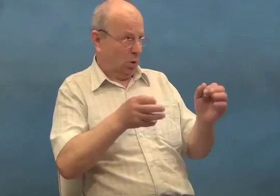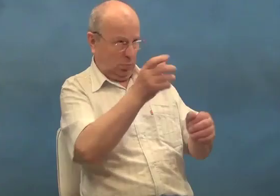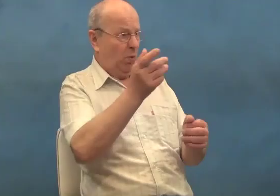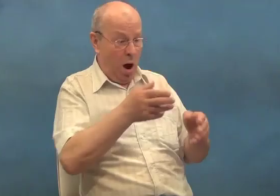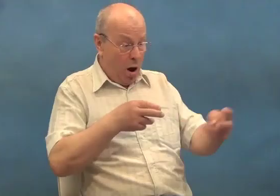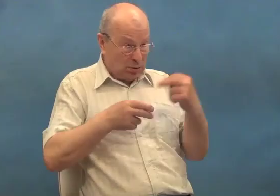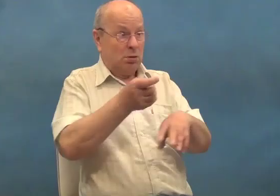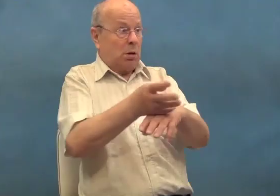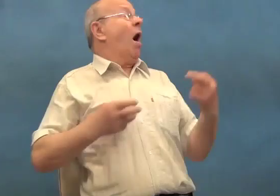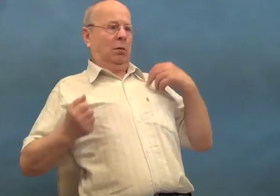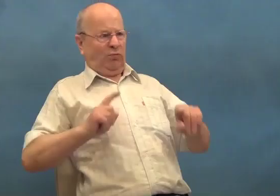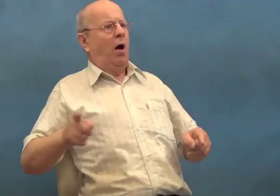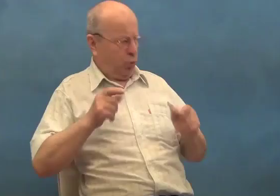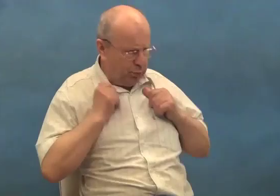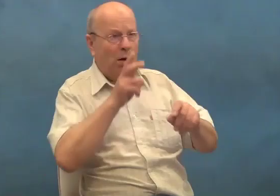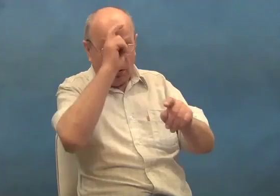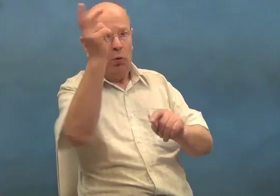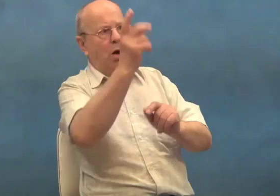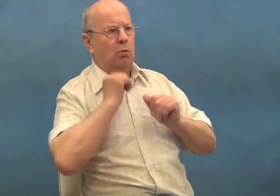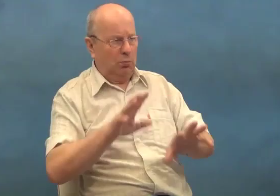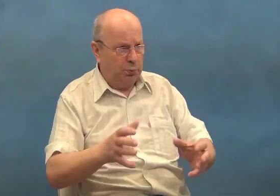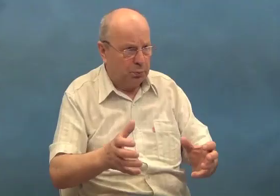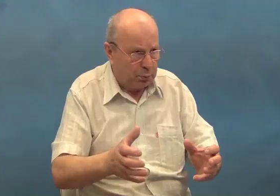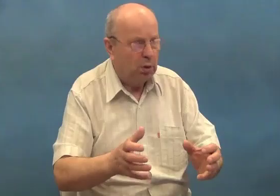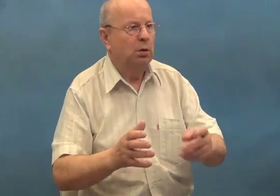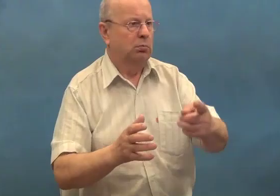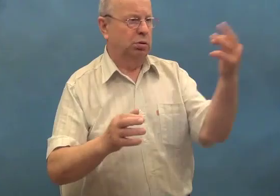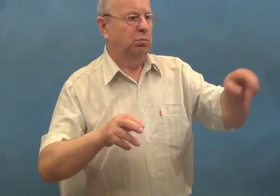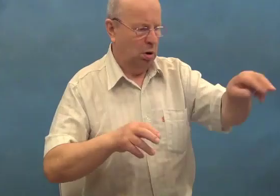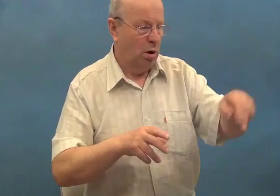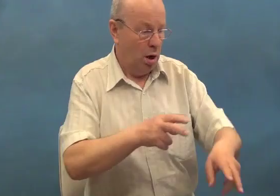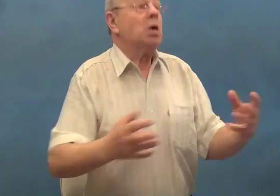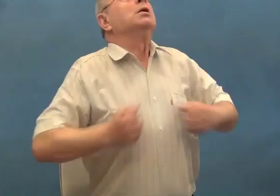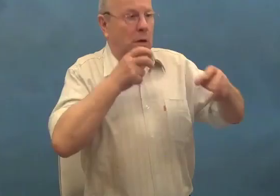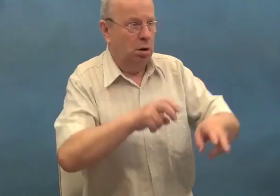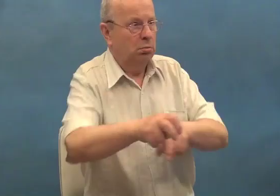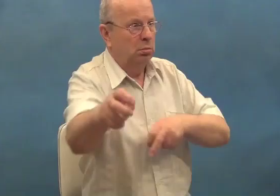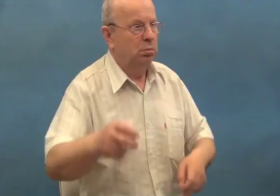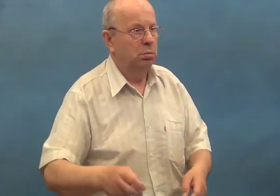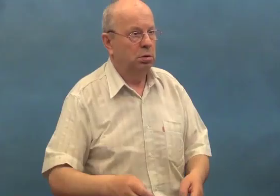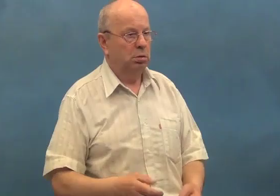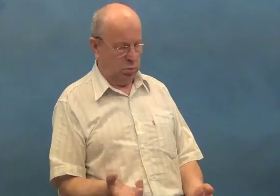Dobrze mówisz, trzeba wolno jechać, bo z zaskoczenia może człowiek przejść, nie wolno jechać szybko.